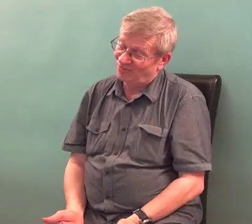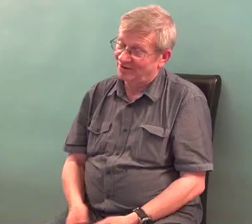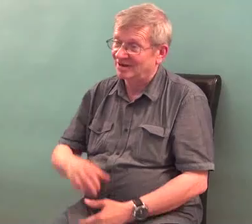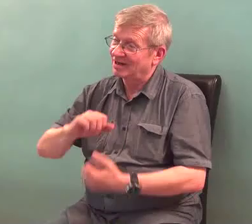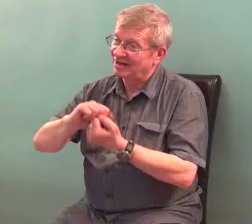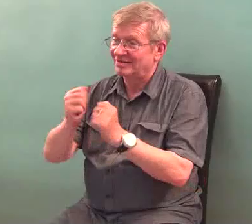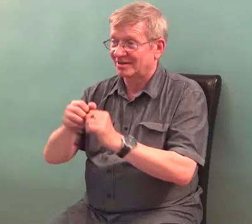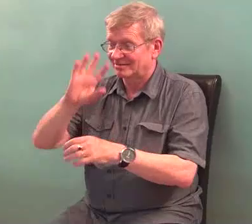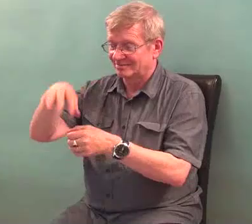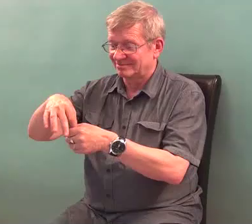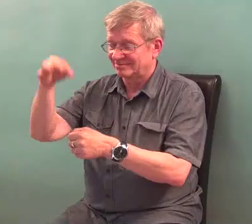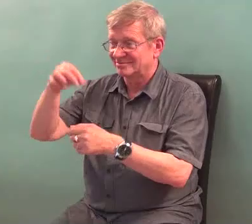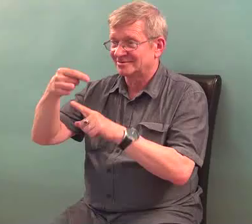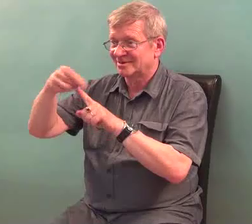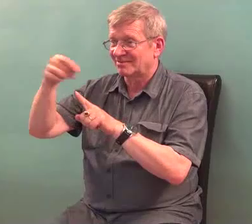Albo będziemy losować zapałki.